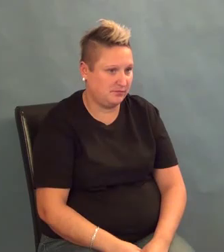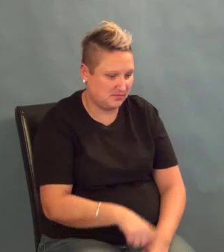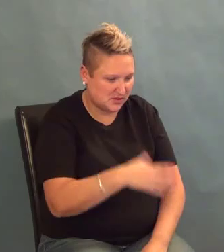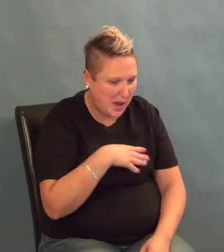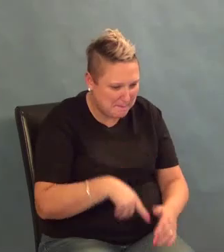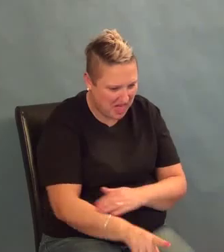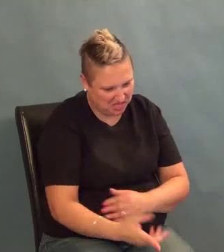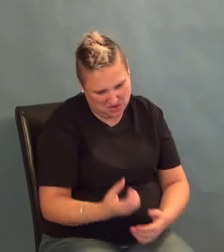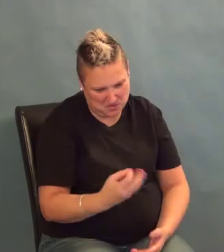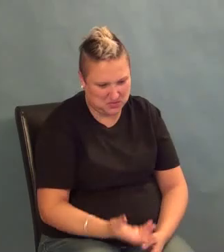Mnie się wydaje, że to jest metro.